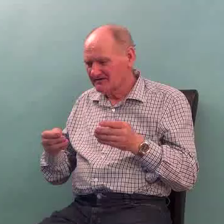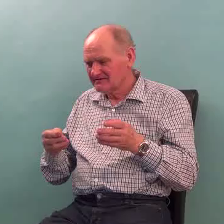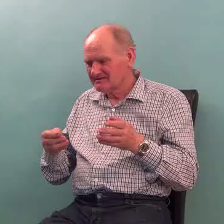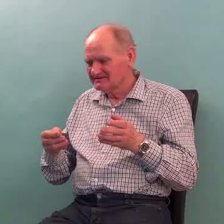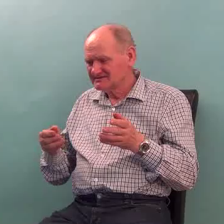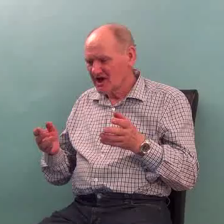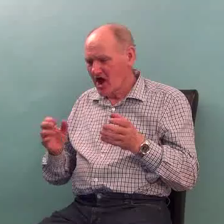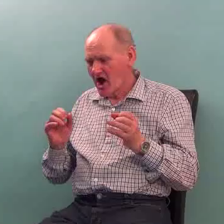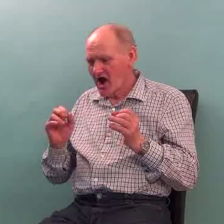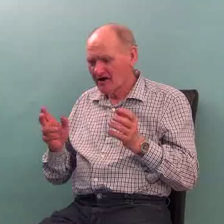Okej.